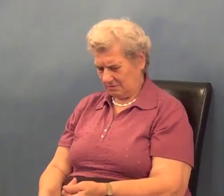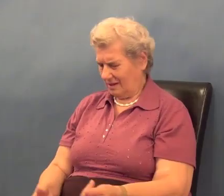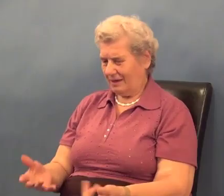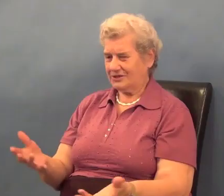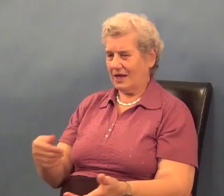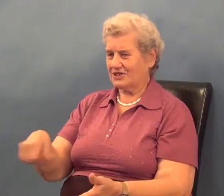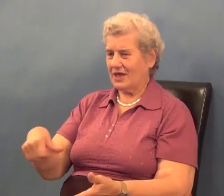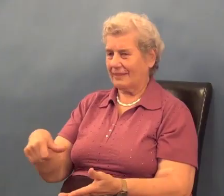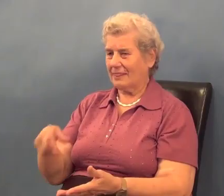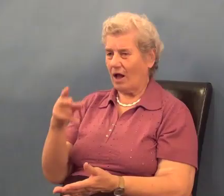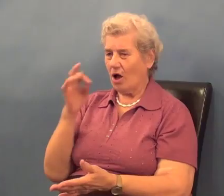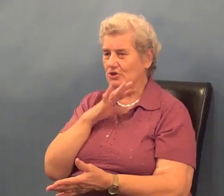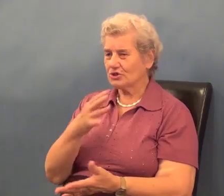"- Gdzie jest jeden kosz?"